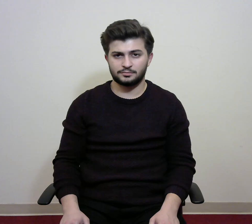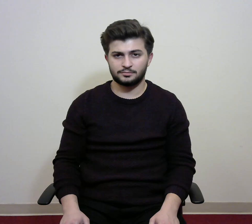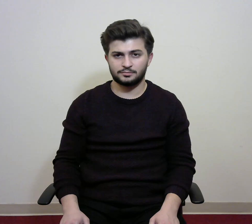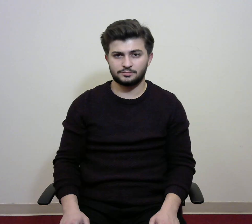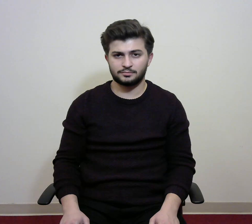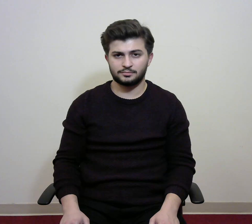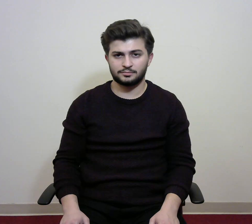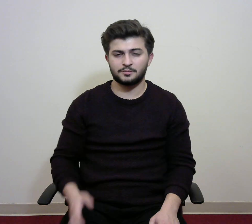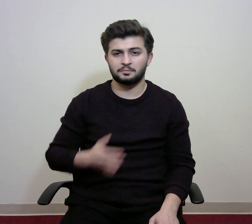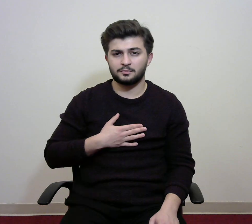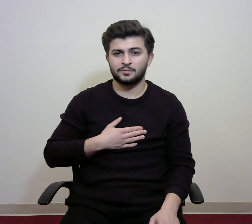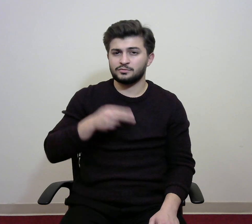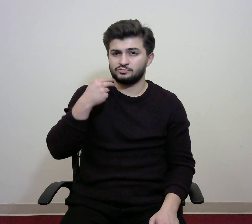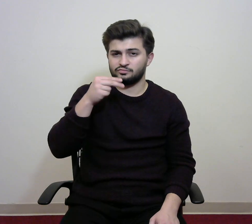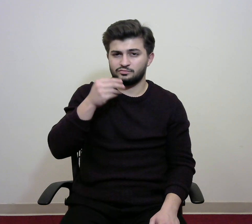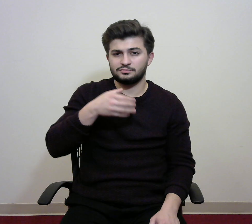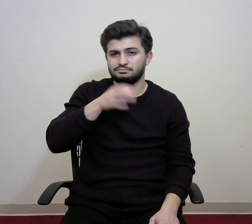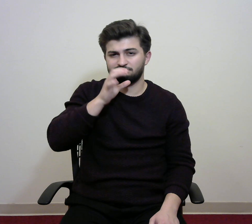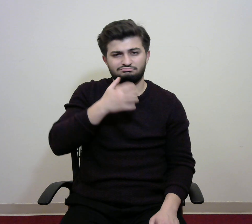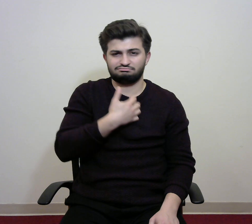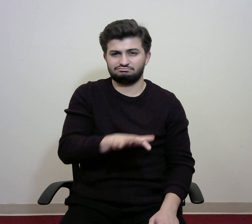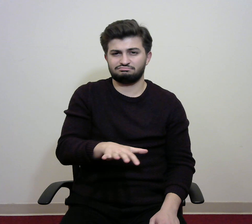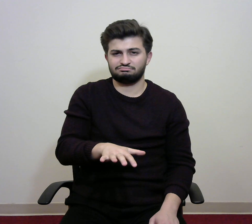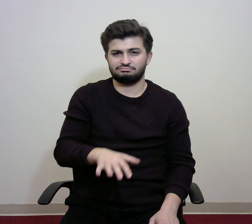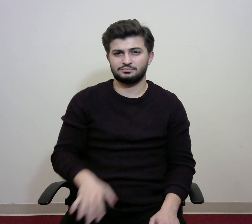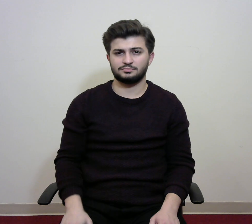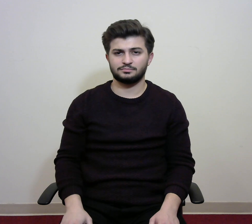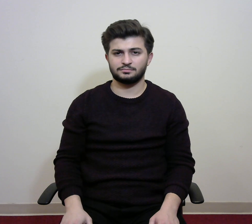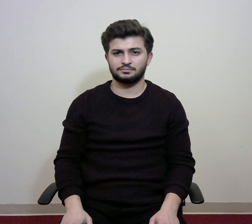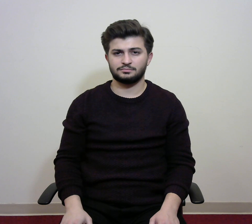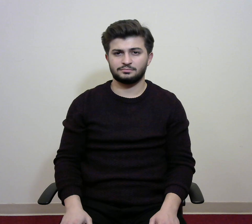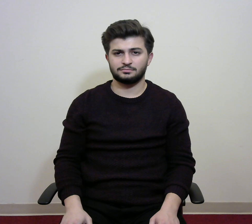Mən çay içmək istəmirəm